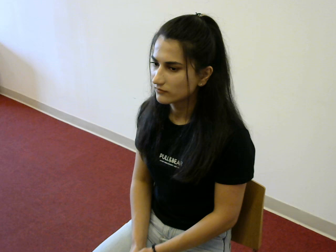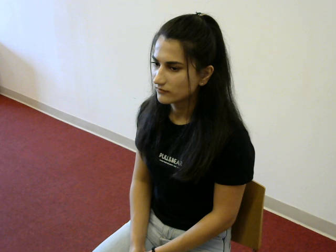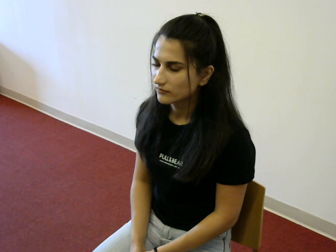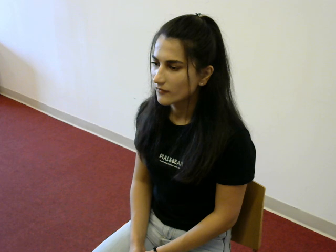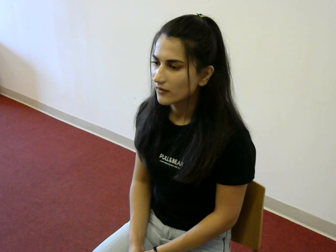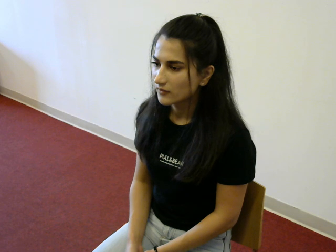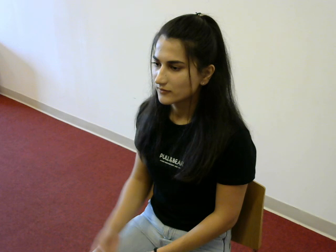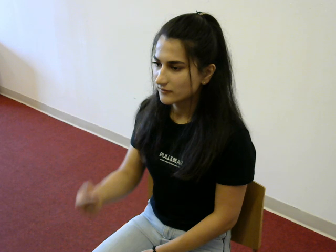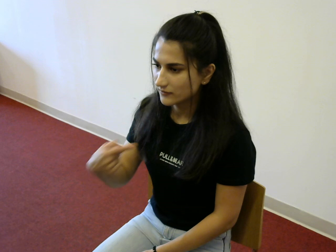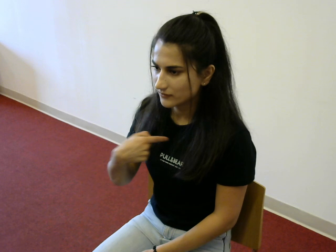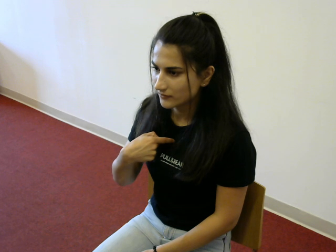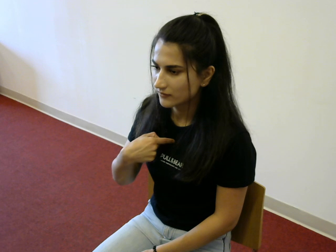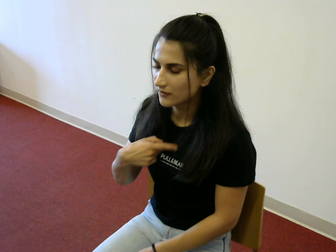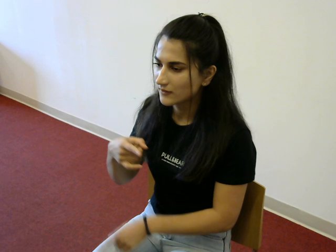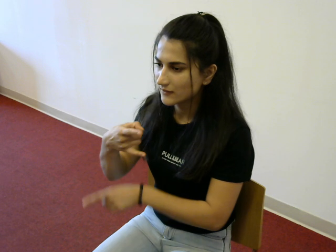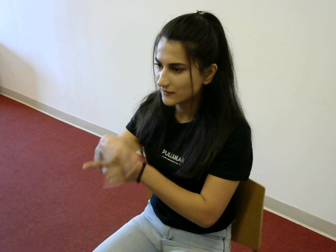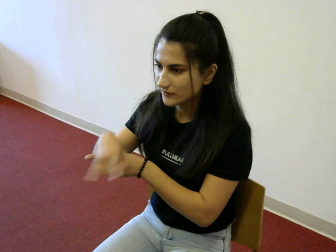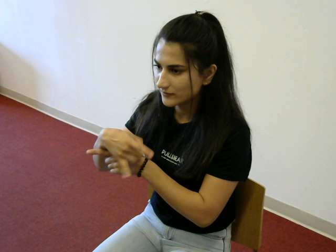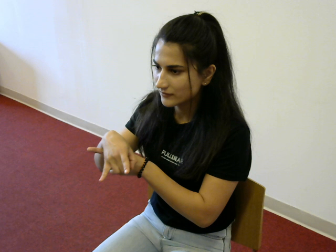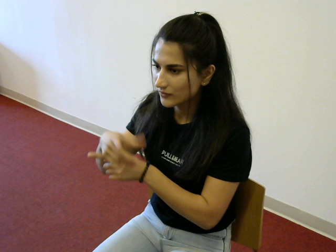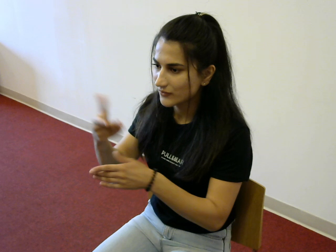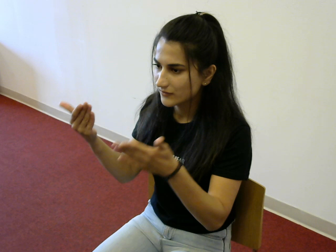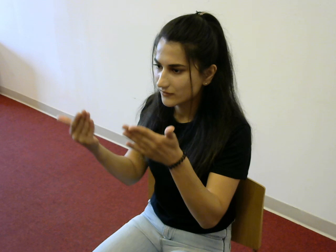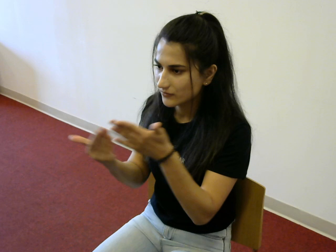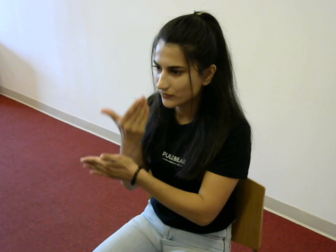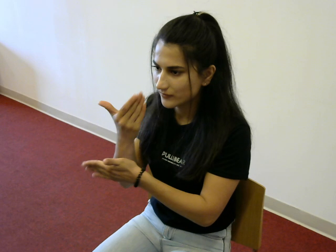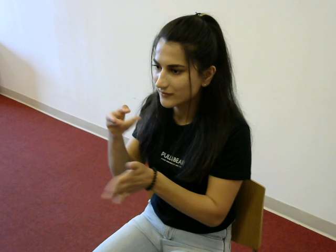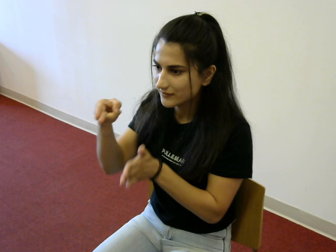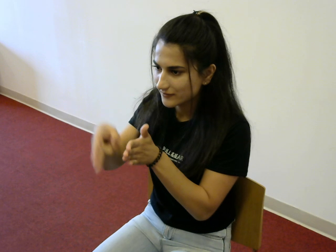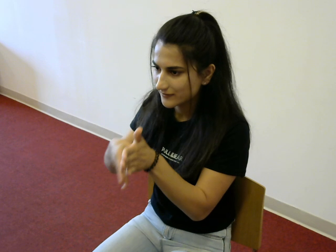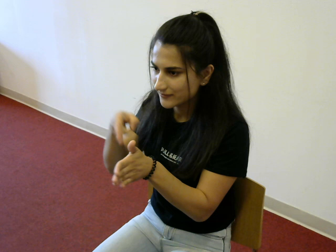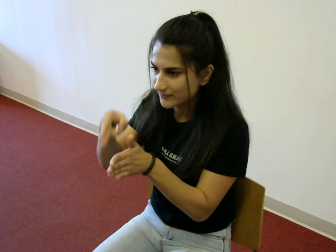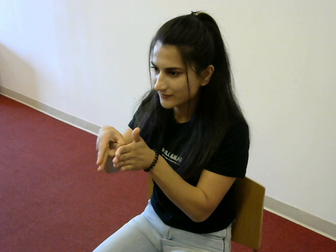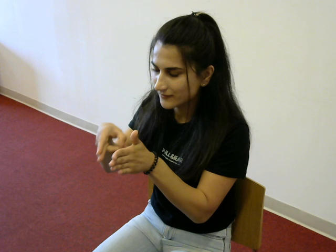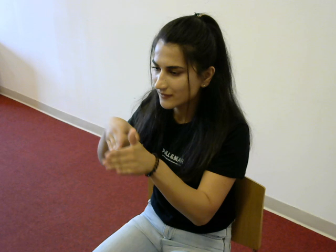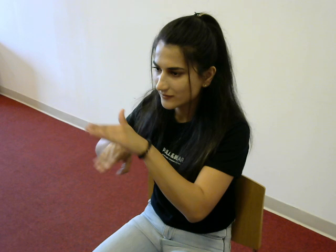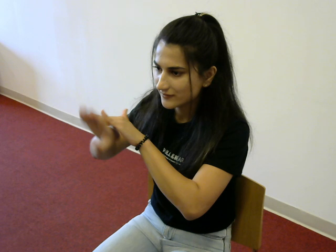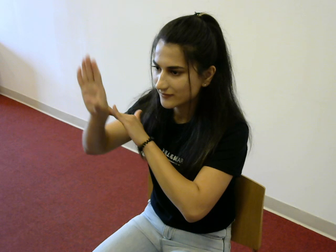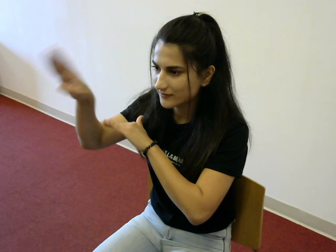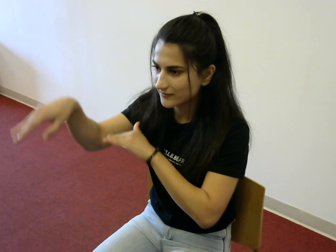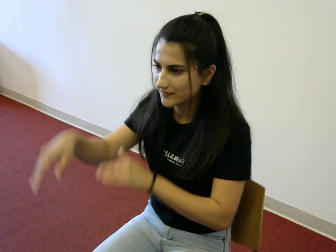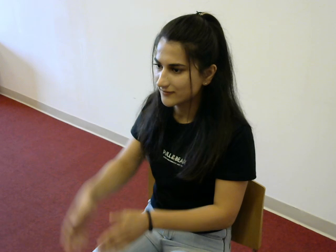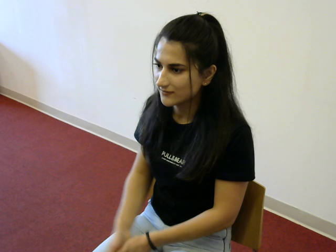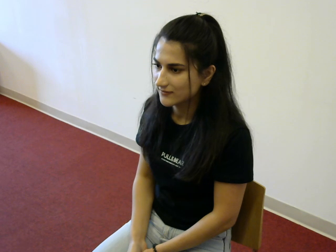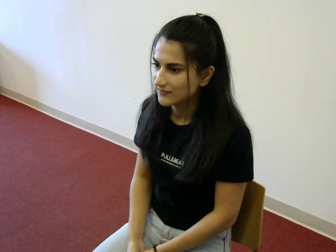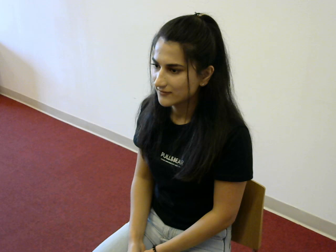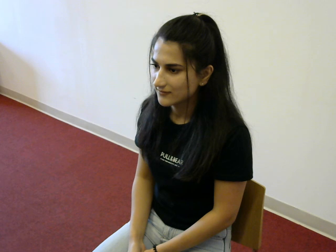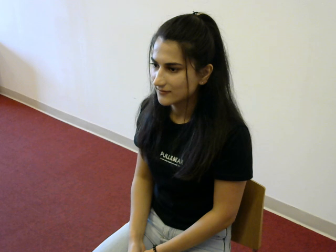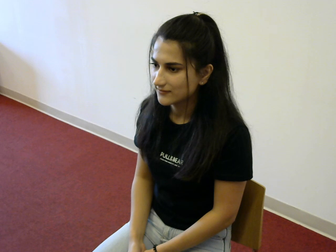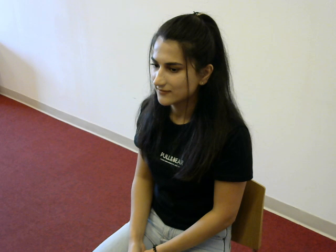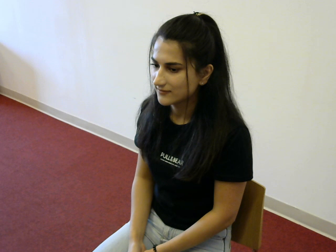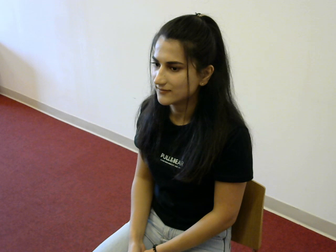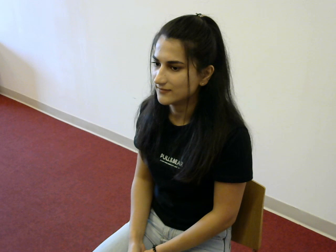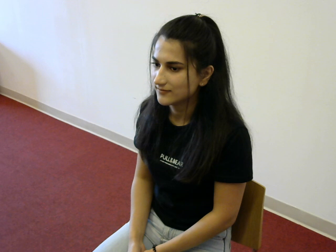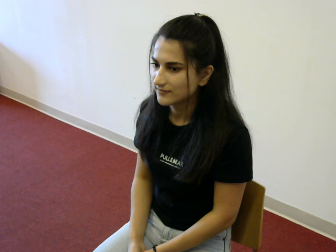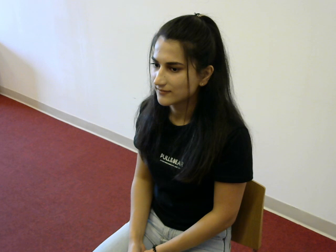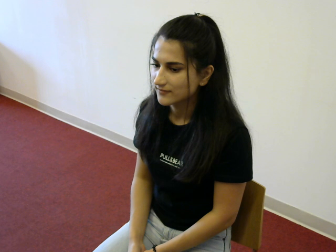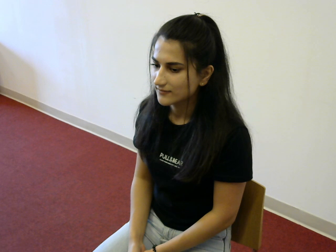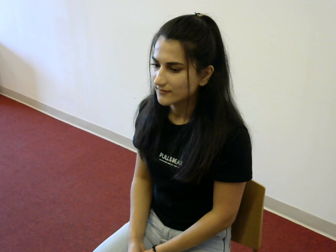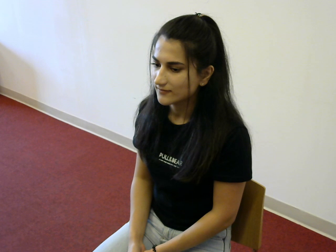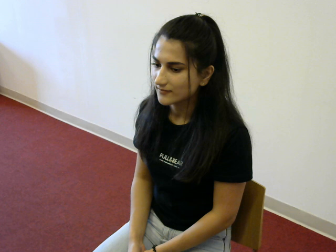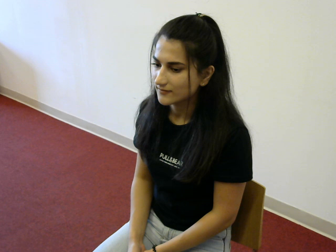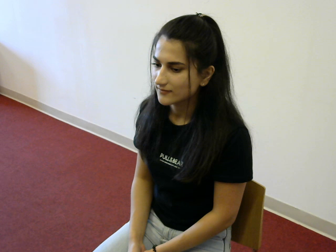Mən Gəncəyə yeni qatarla gedirəm